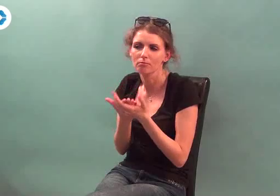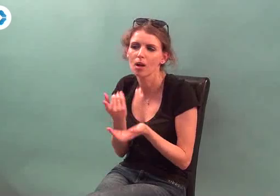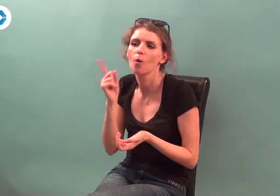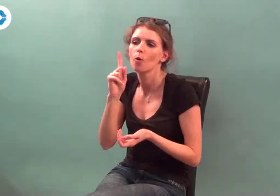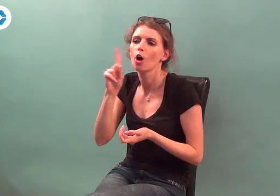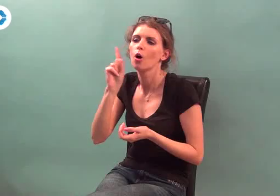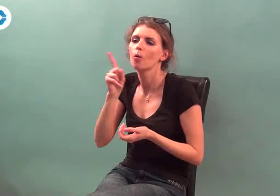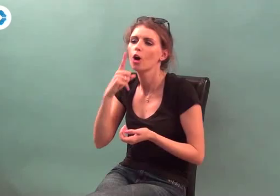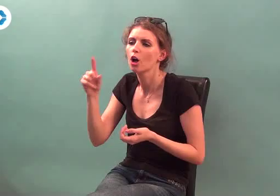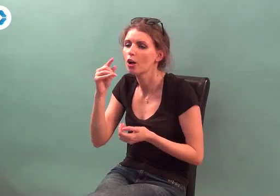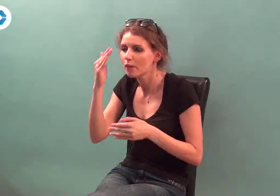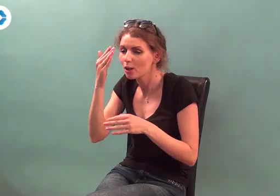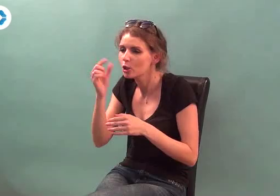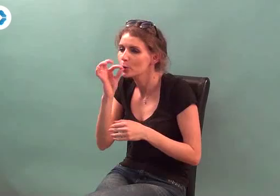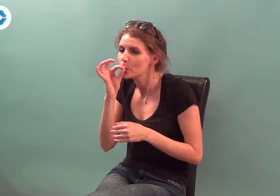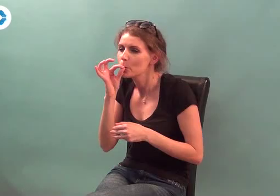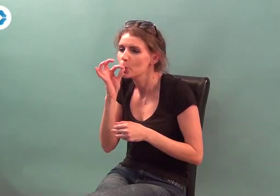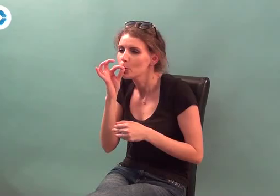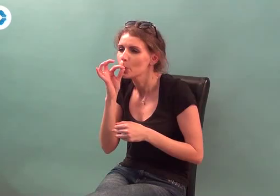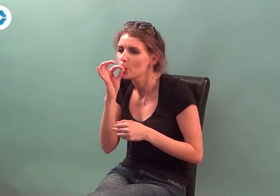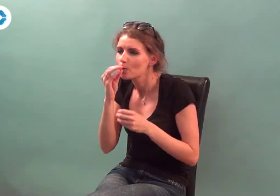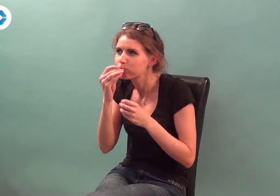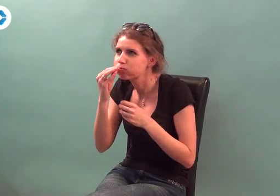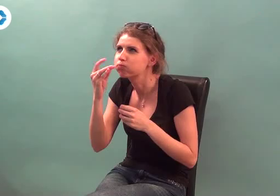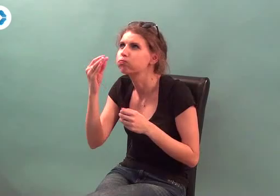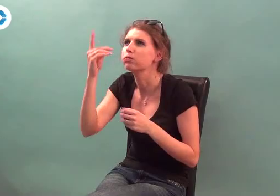Bo chłopak, chłopak w nocy palił papierosa i dym trafił do czujnika.